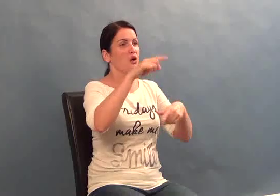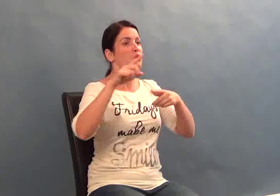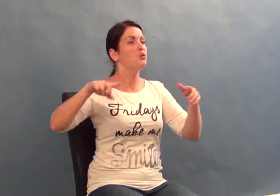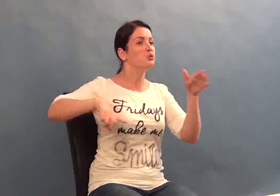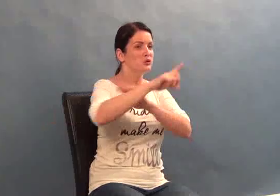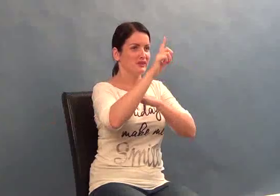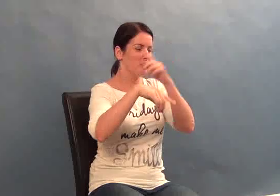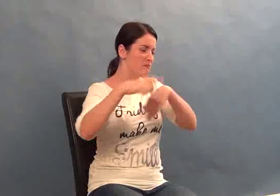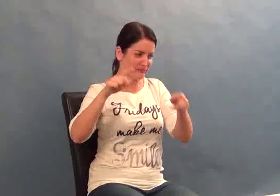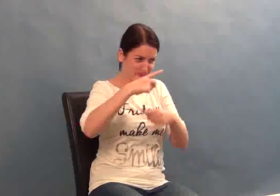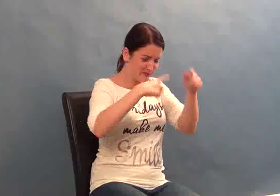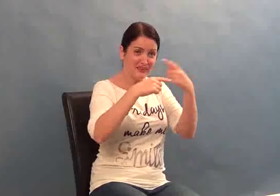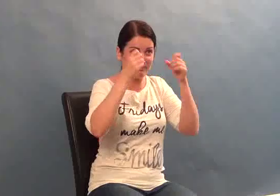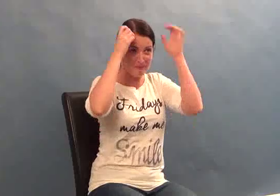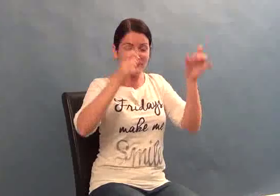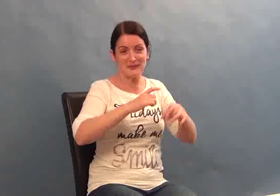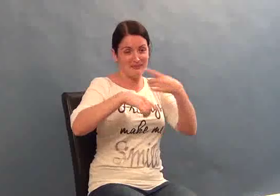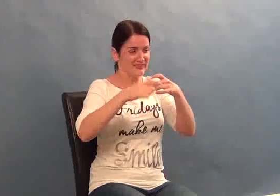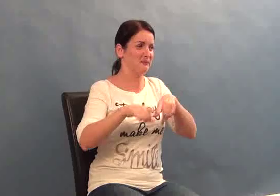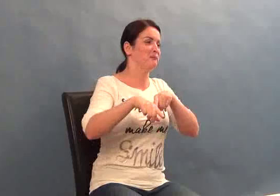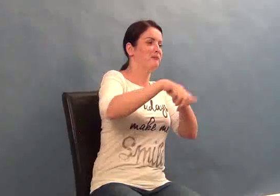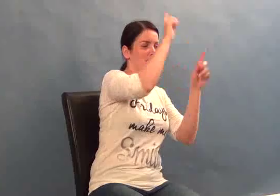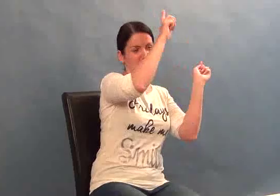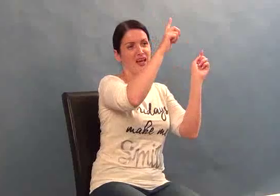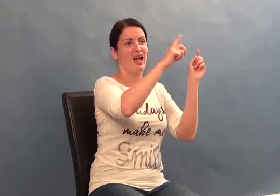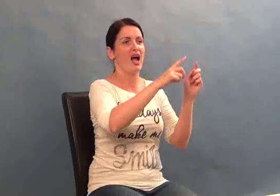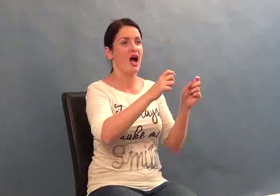I uciekła w popłochu.